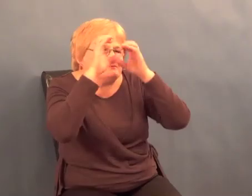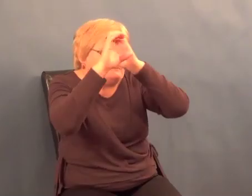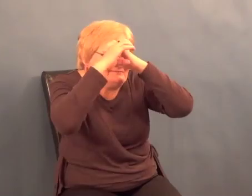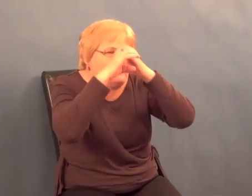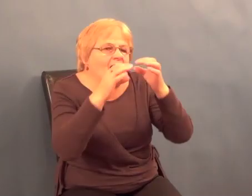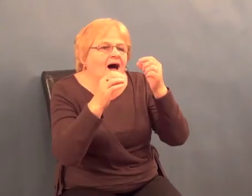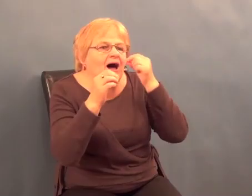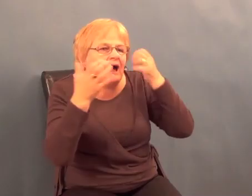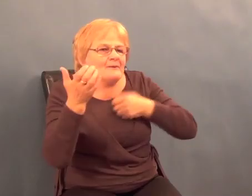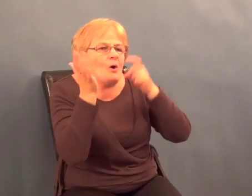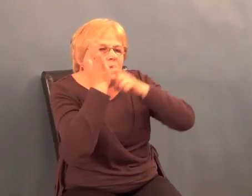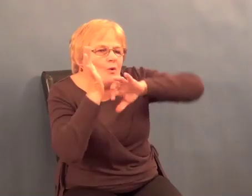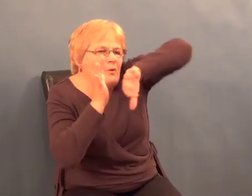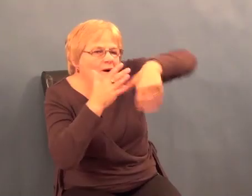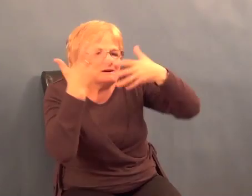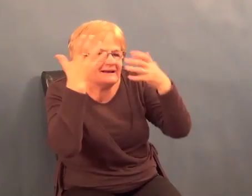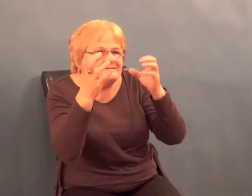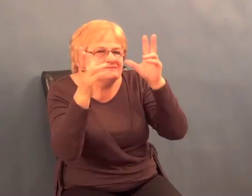Kot chce ukraść kurczątko.